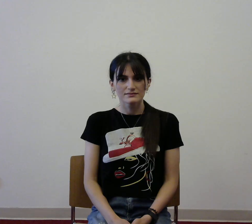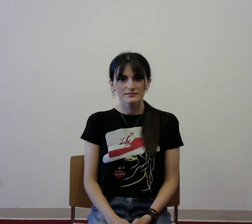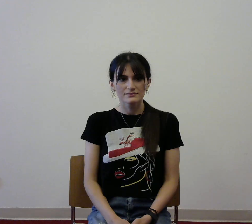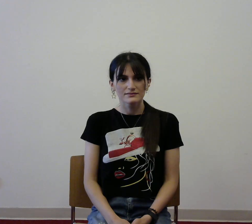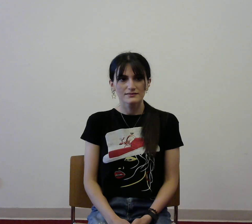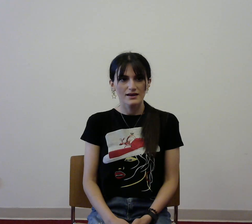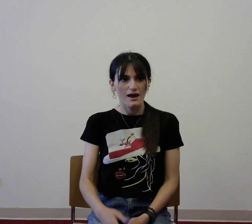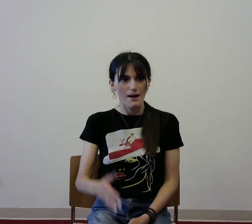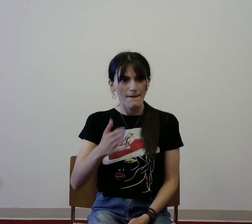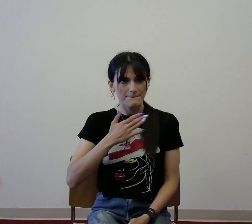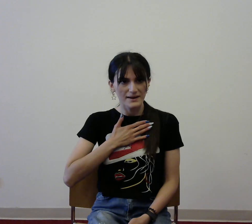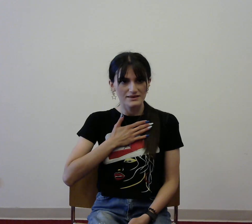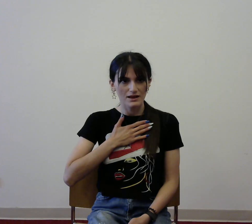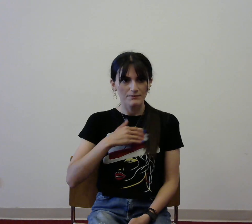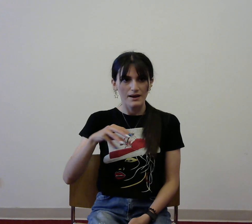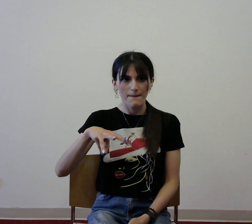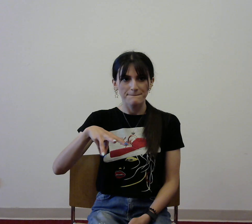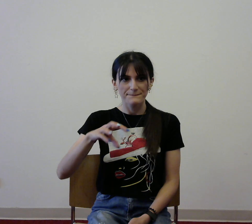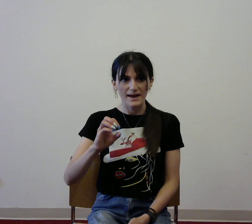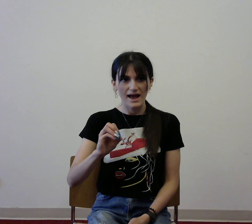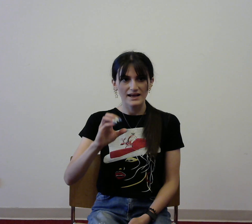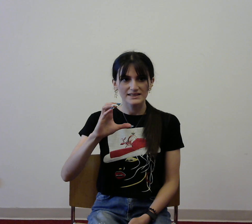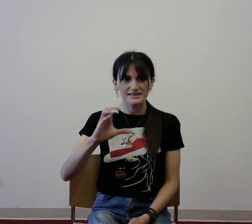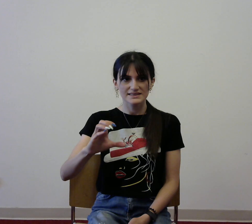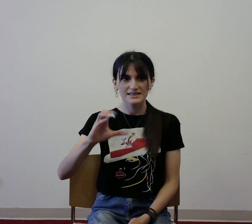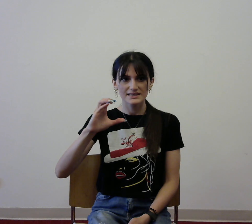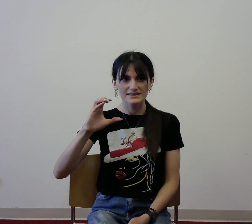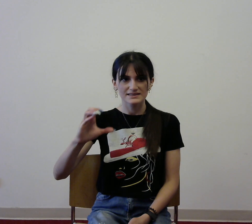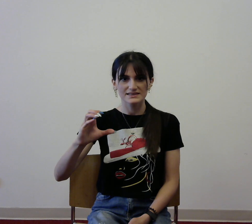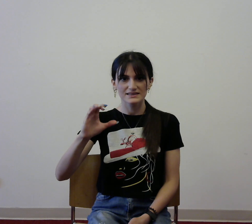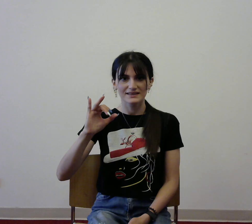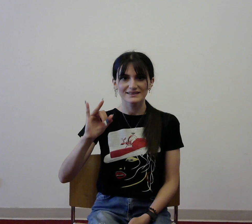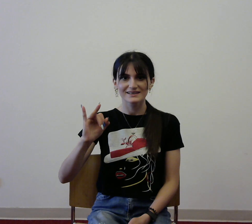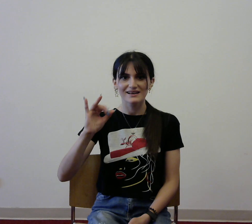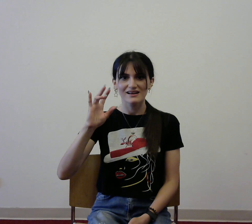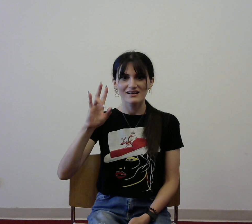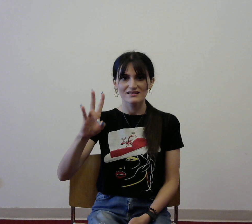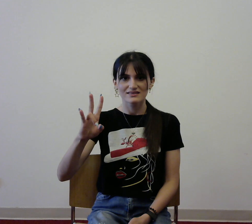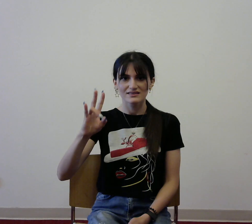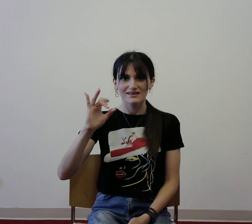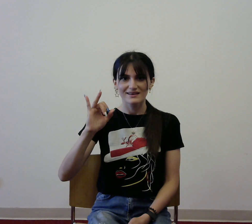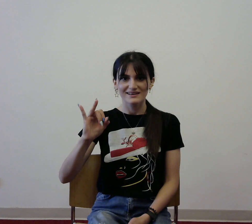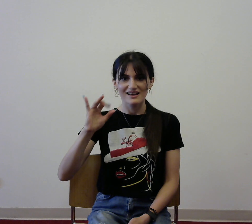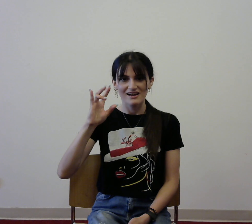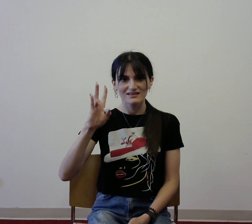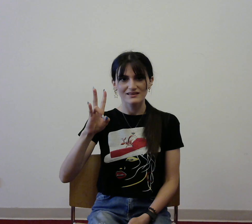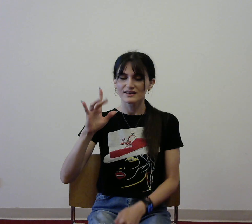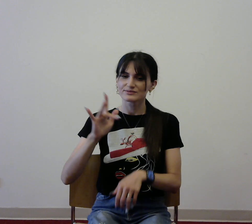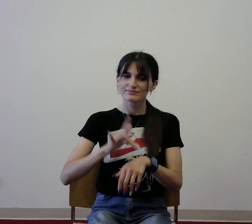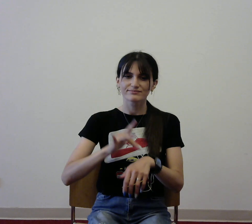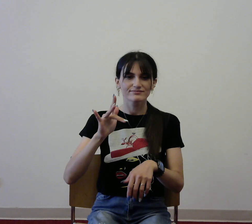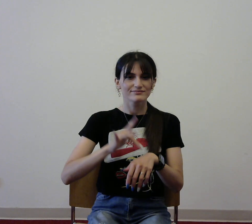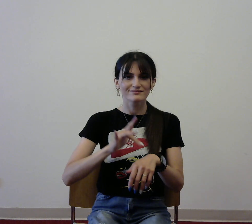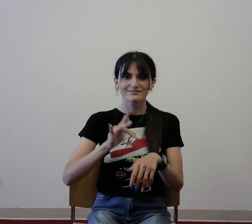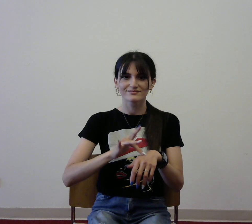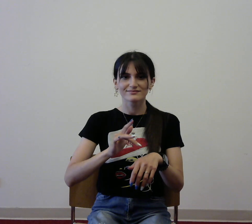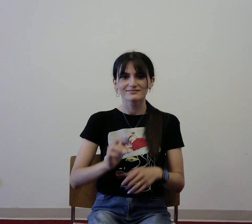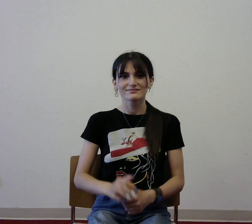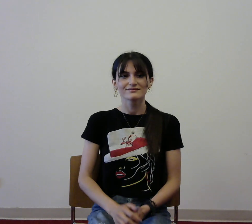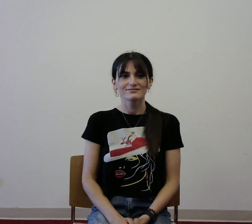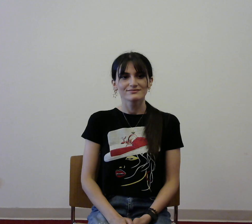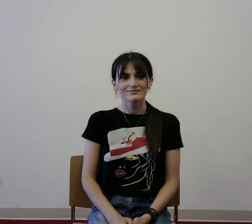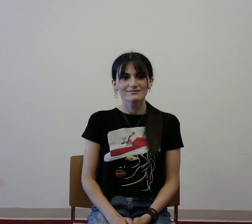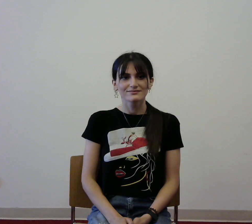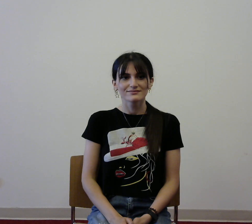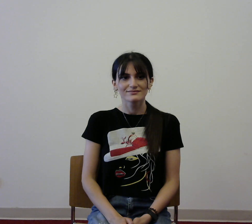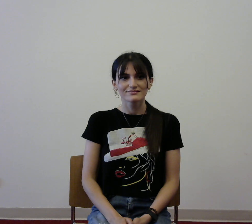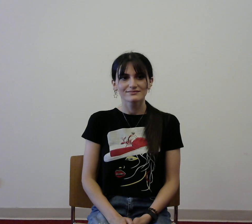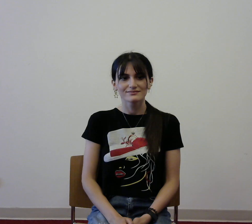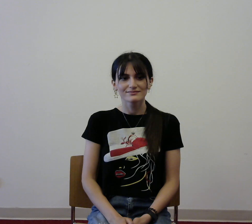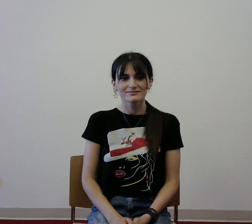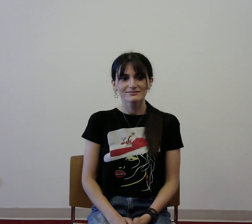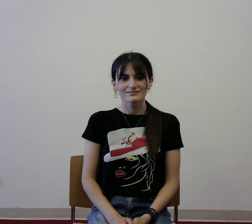Mən Messinin fanatıyam